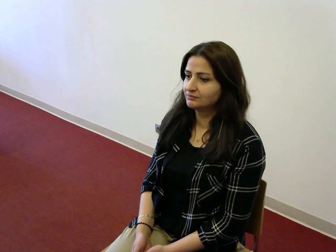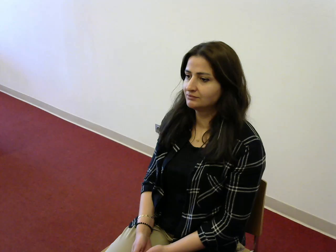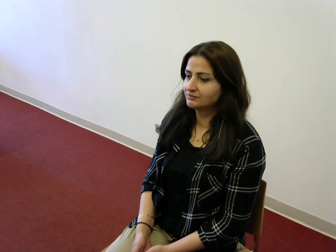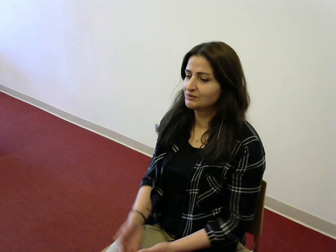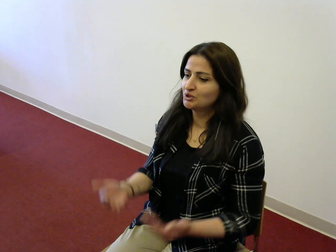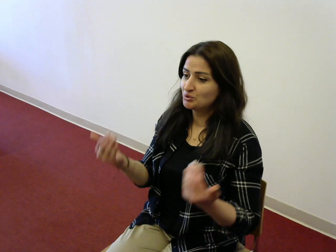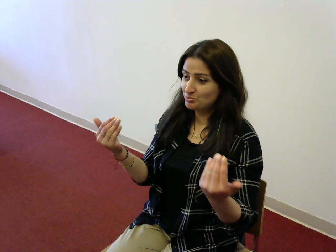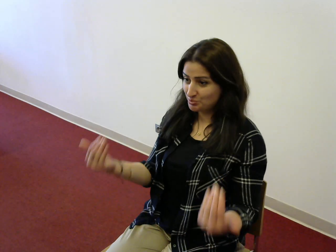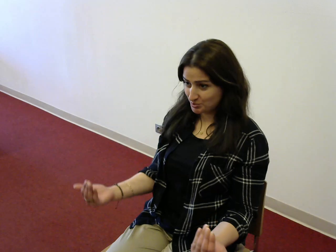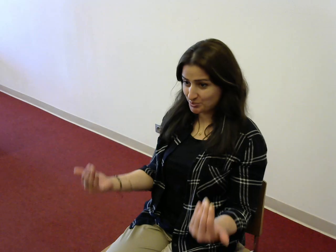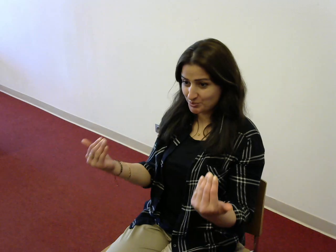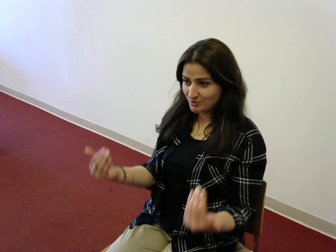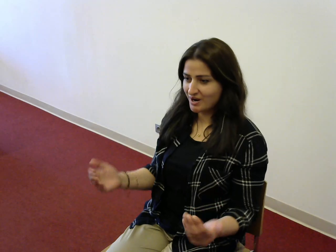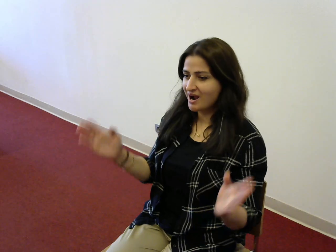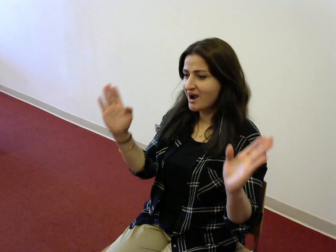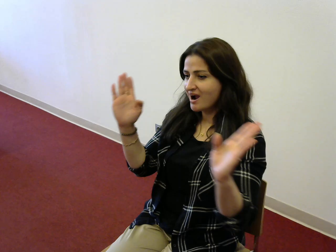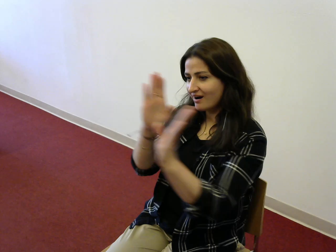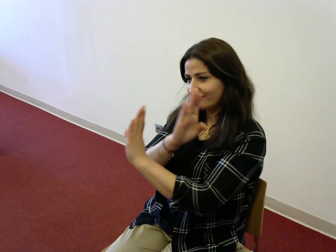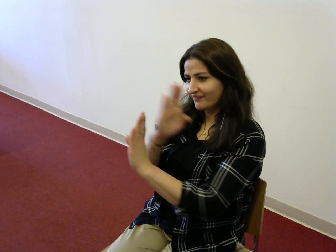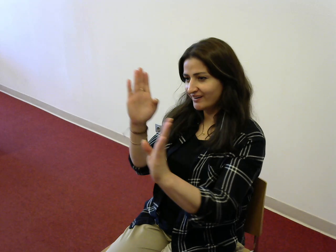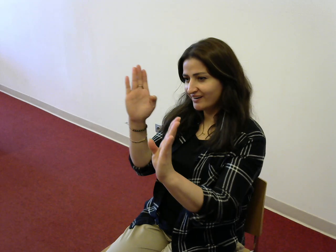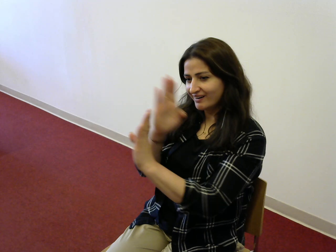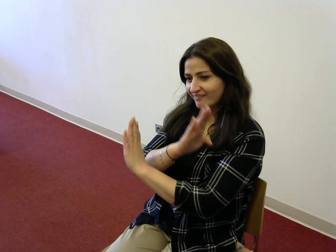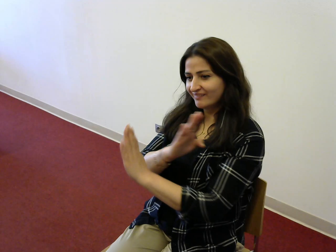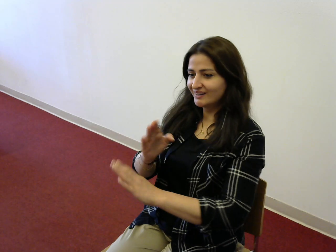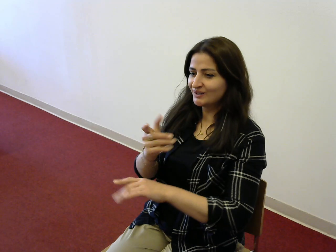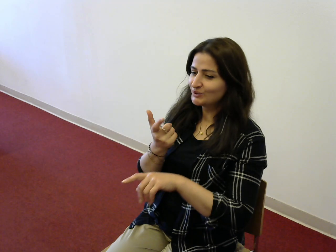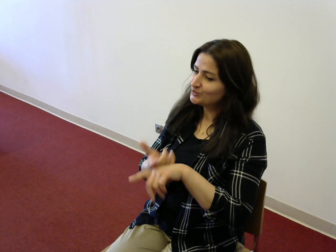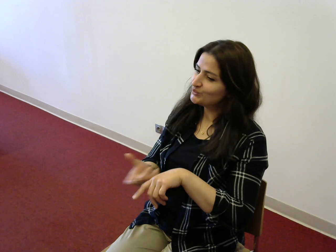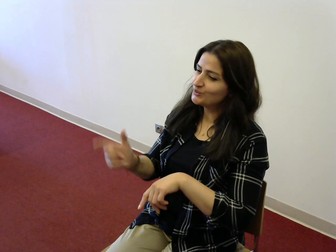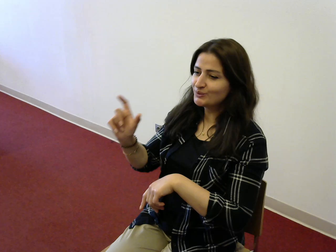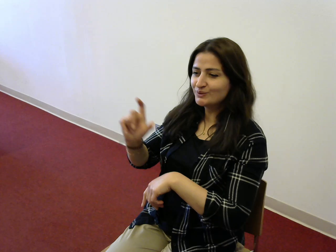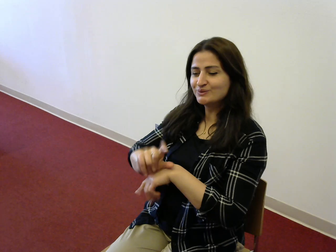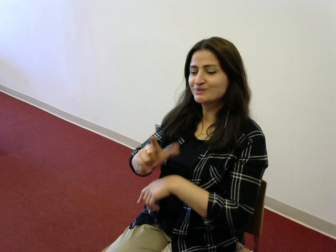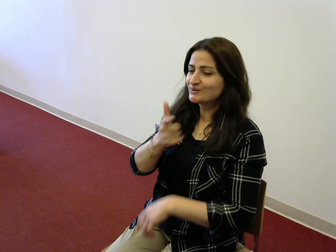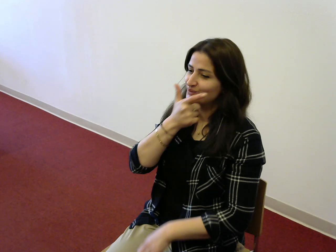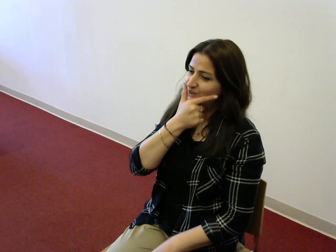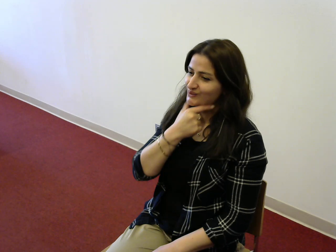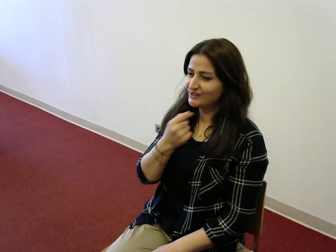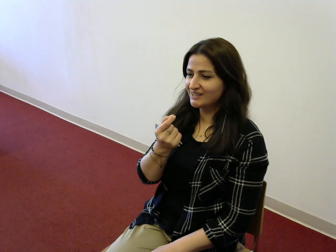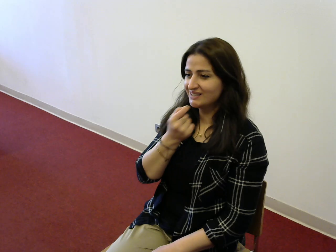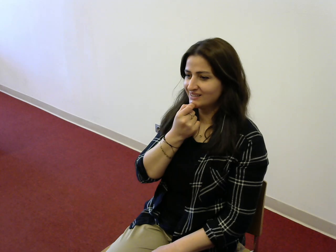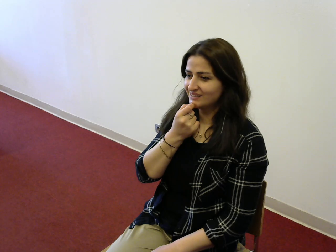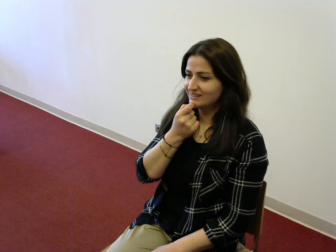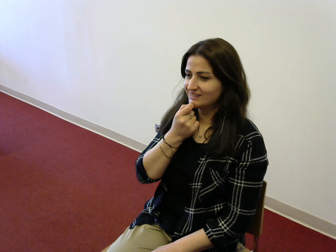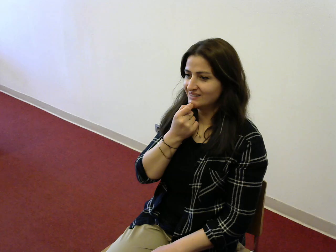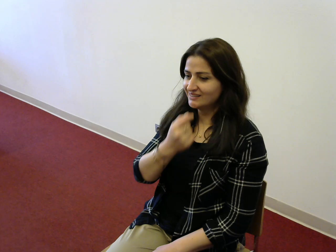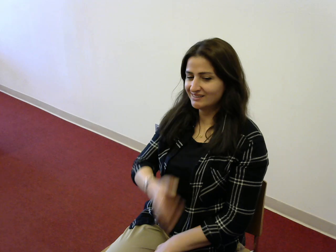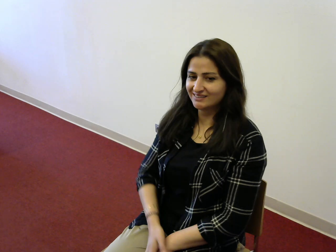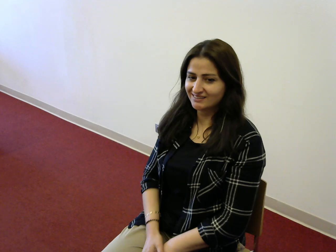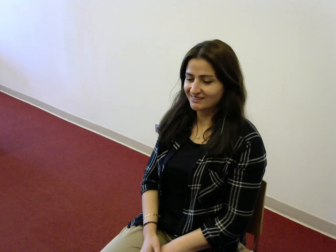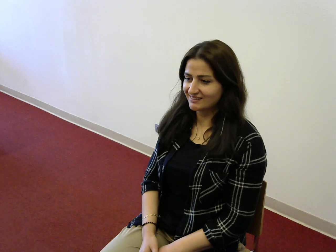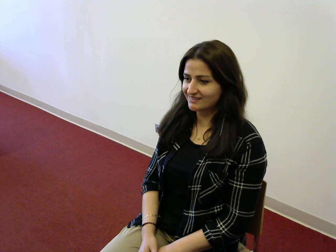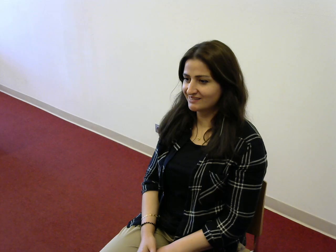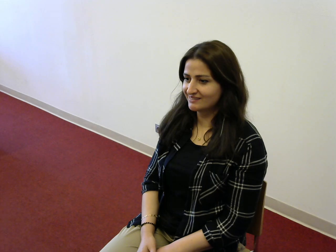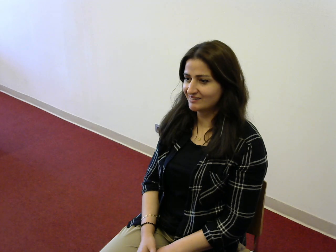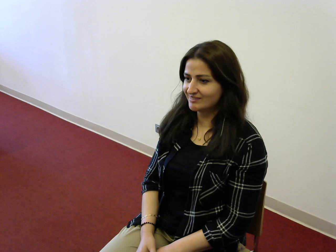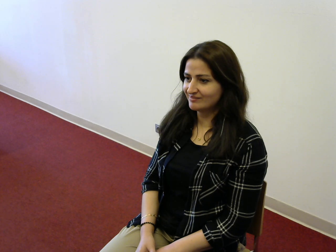Bu gün hava çox gözəldir